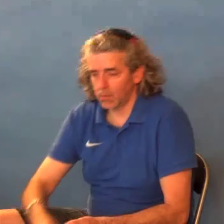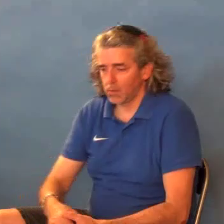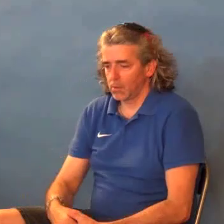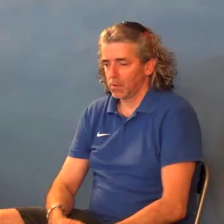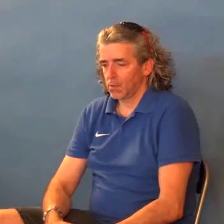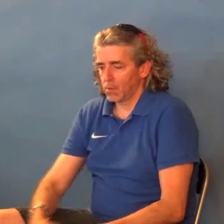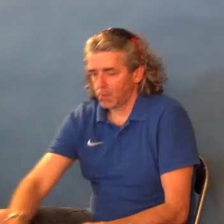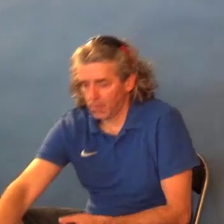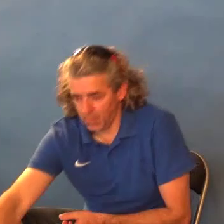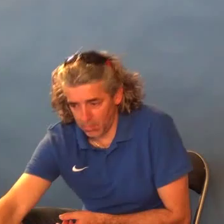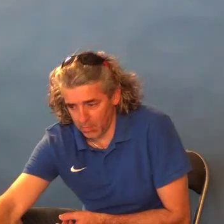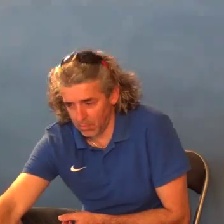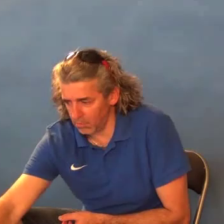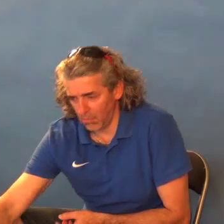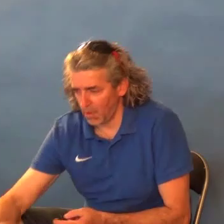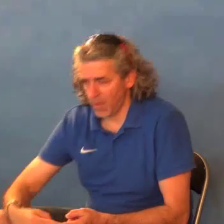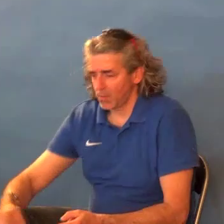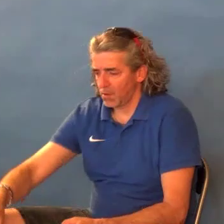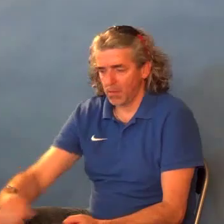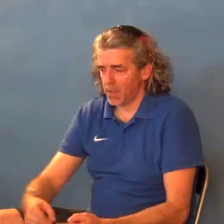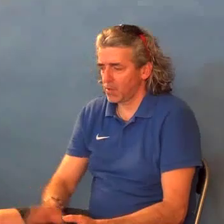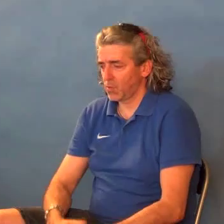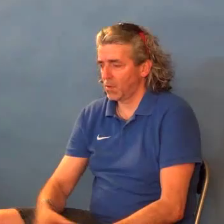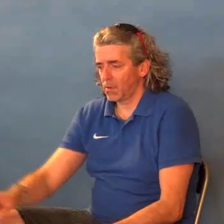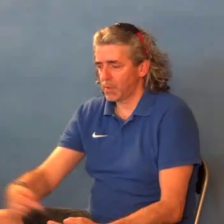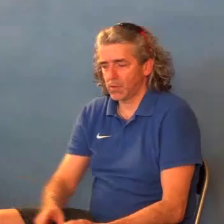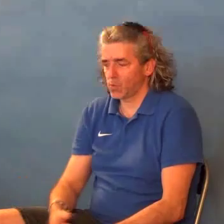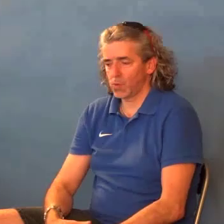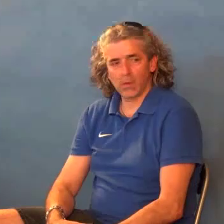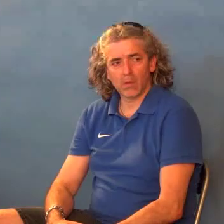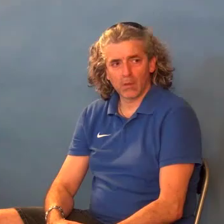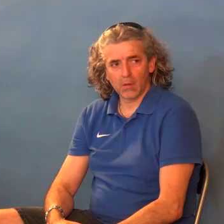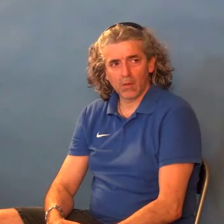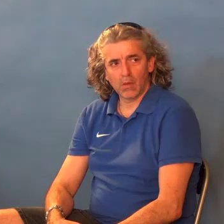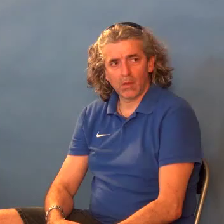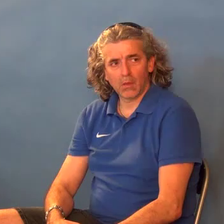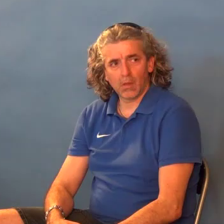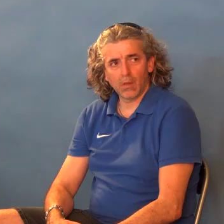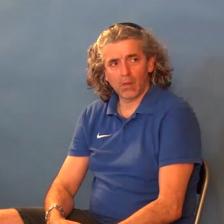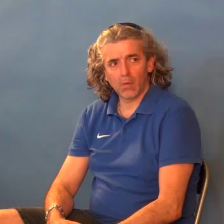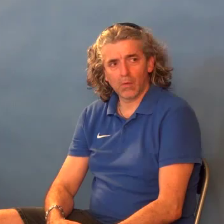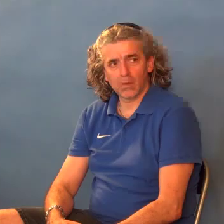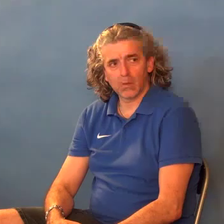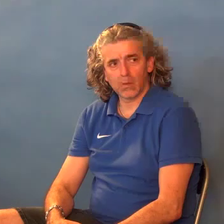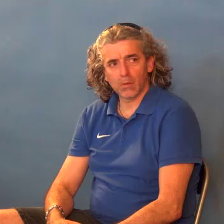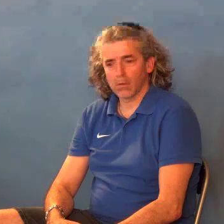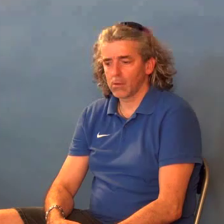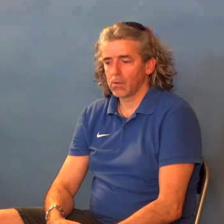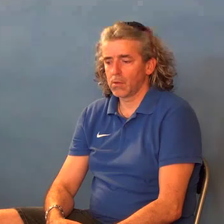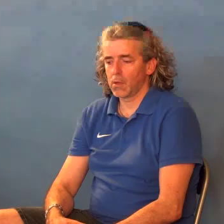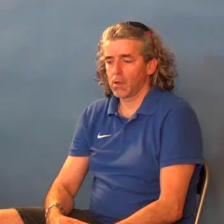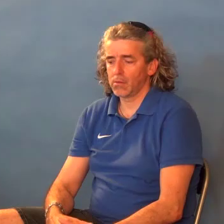To nie pasuje, nie.